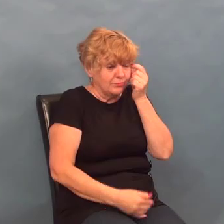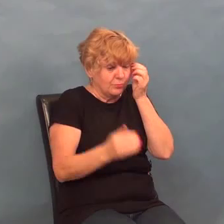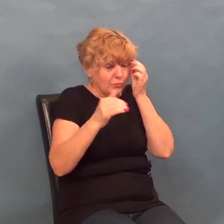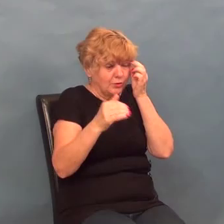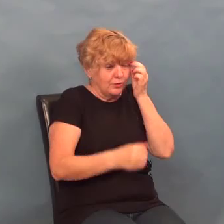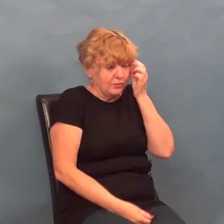Może.